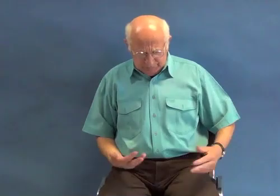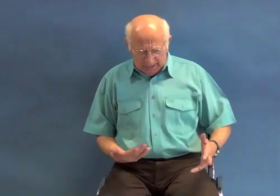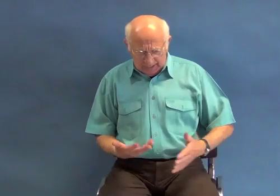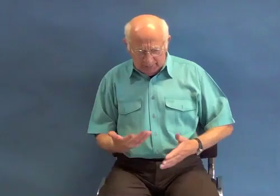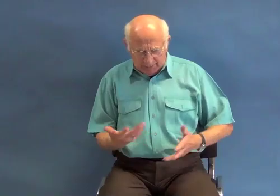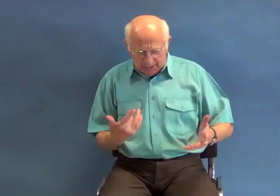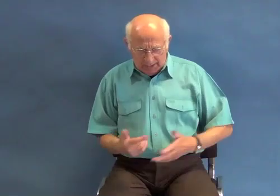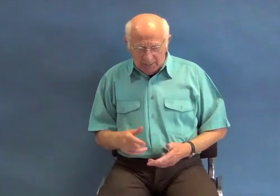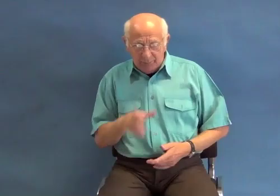Pali.